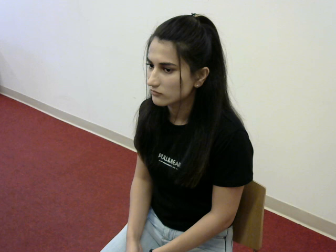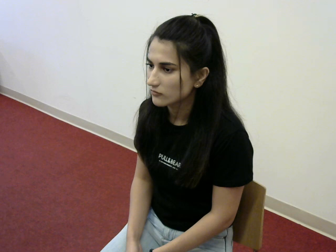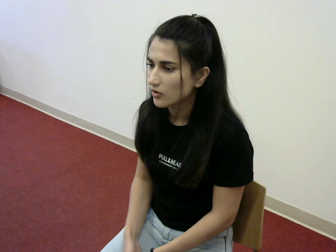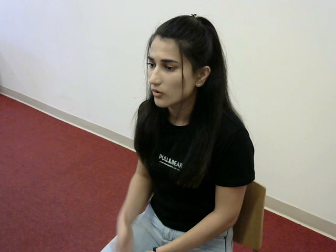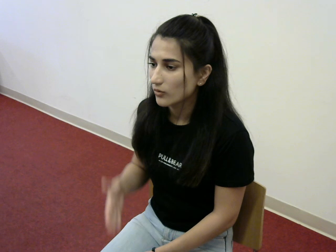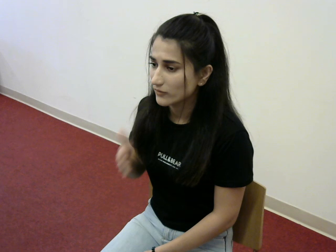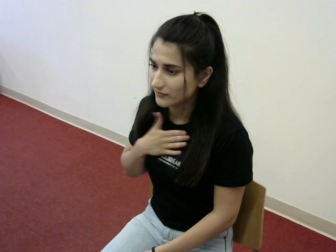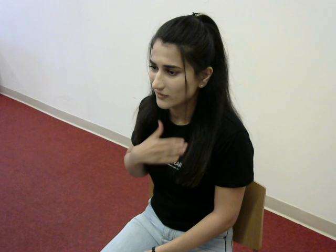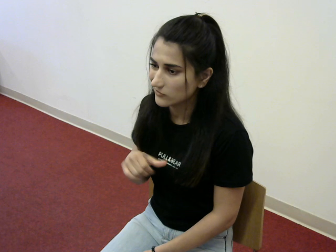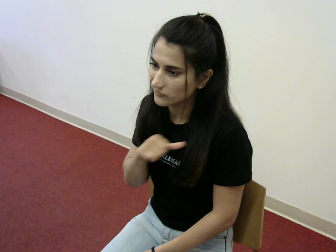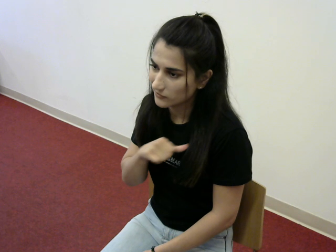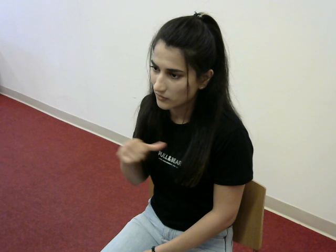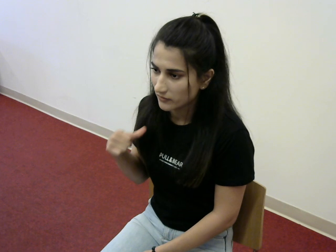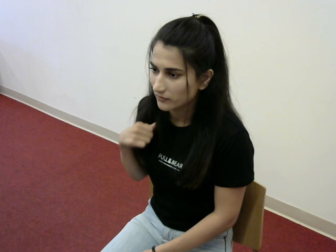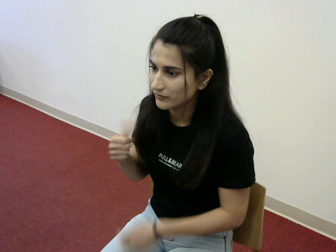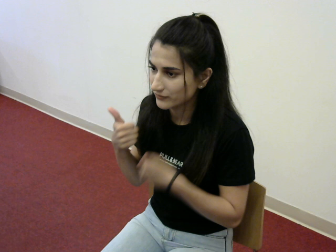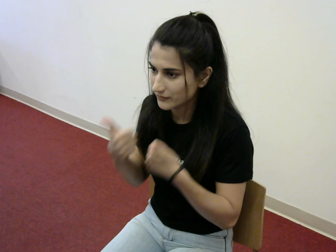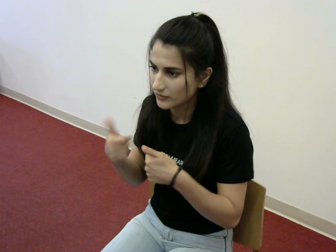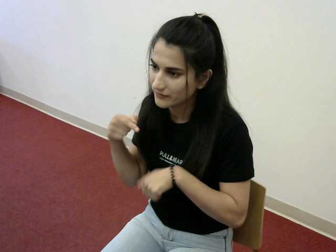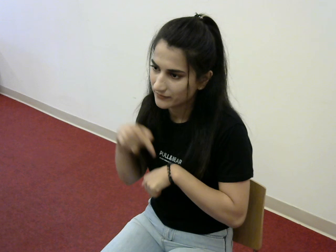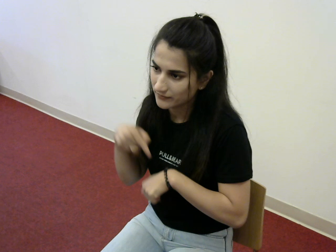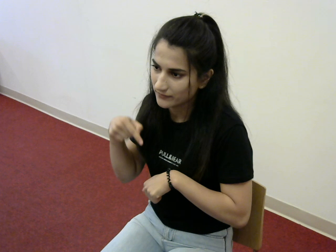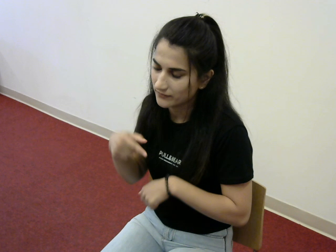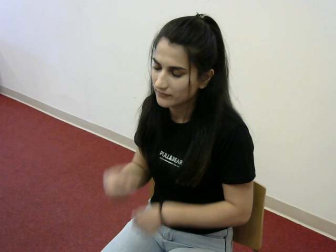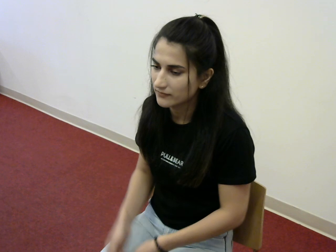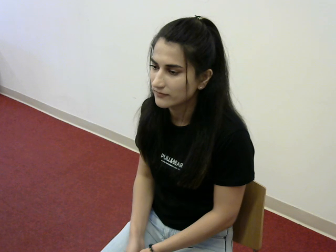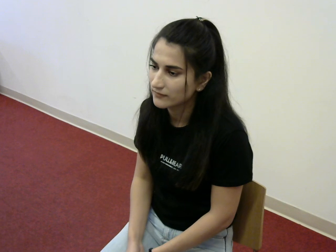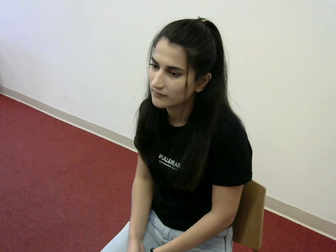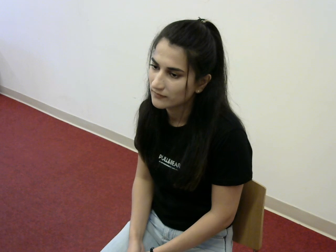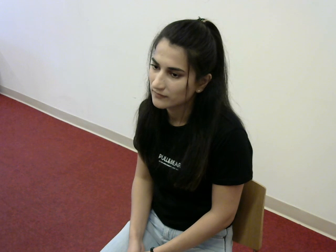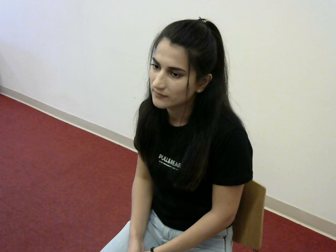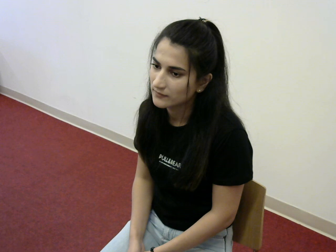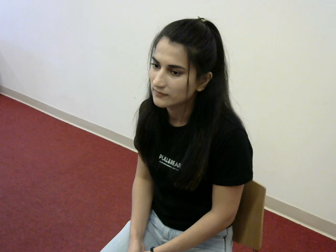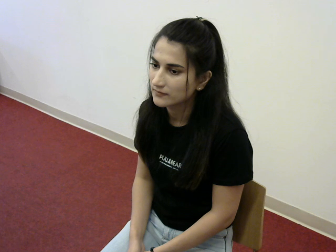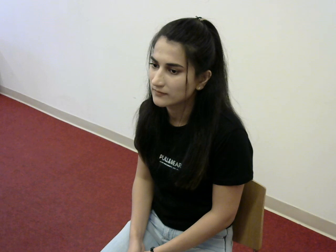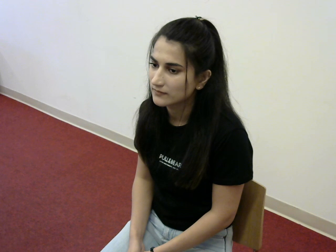Mən özümü yaxşı hiss edirəm